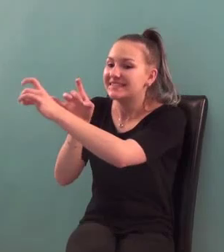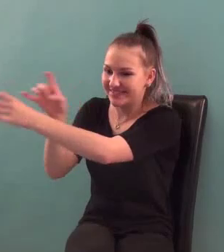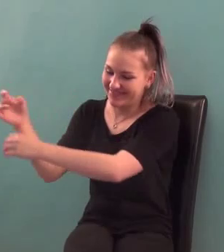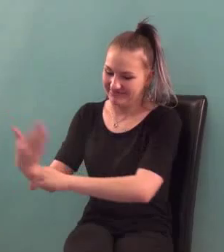Koniec.